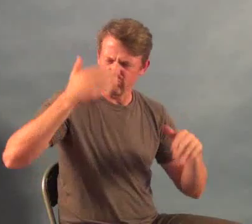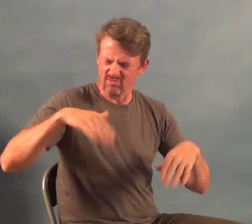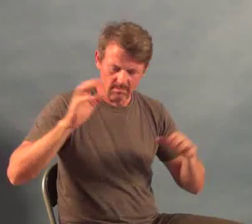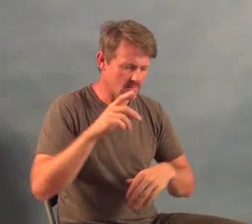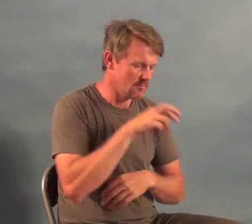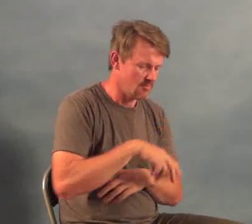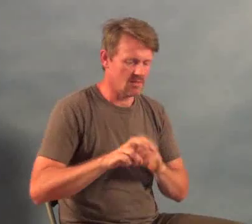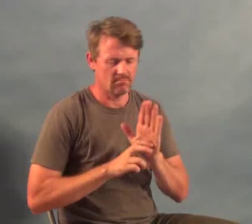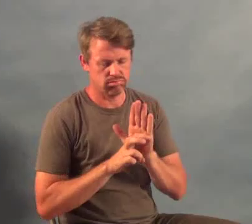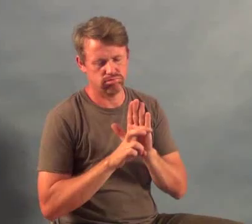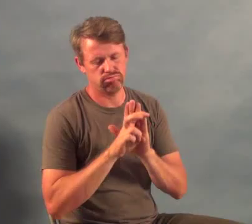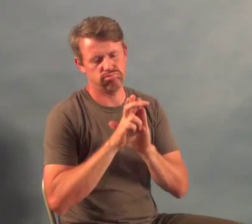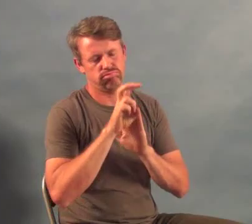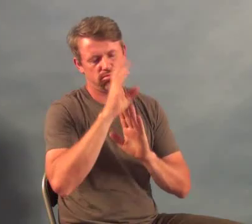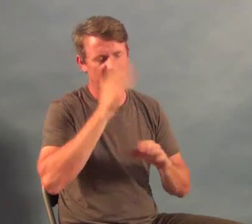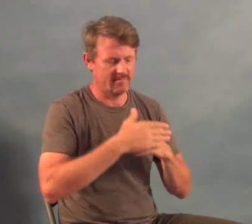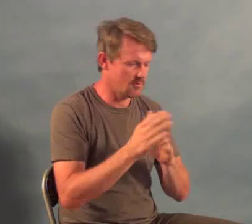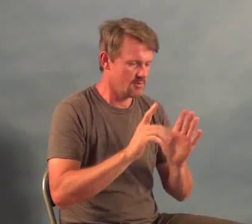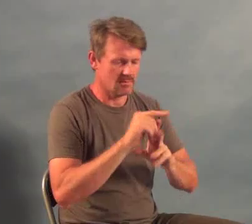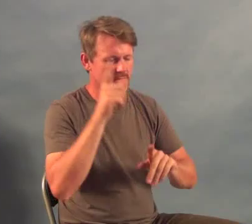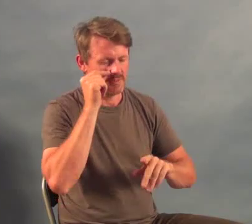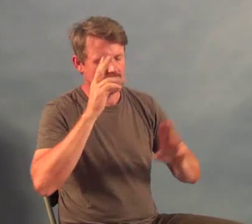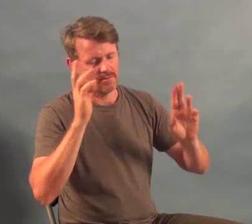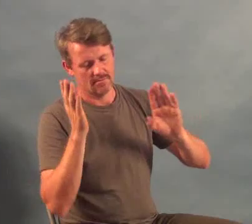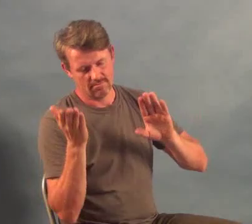Mężczyzna idzie, wjeżdża windą na górę, wchodzi przez drzwi do pokoju i kładzie się spać.